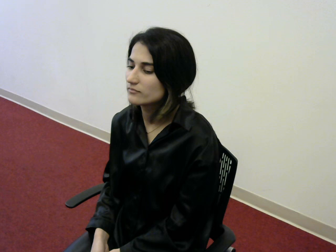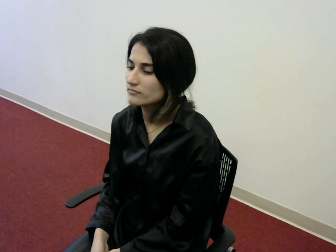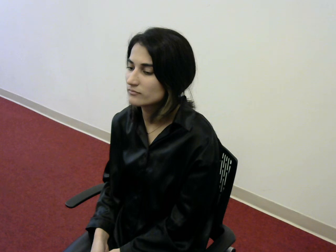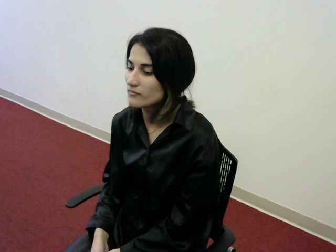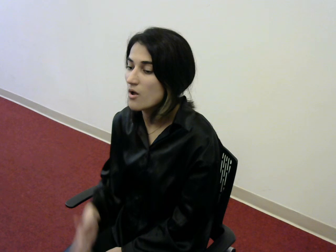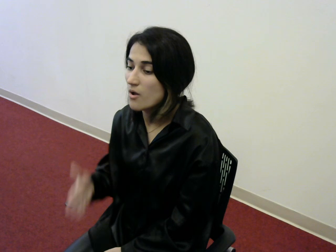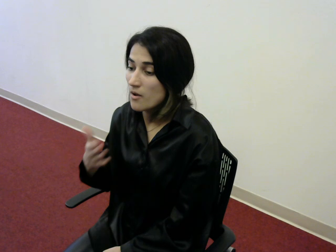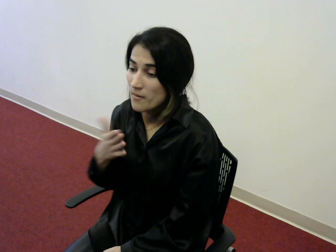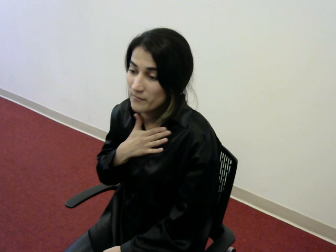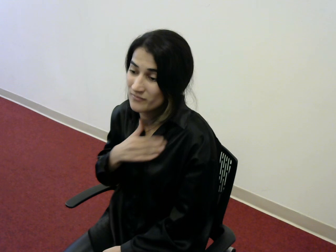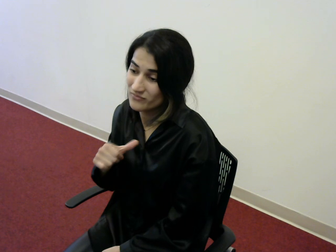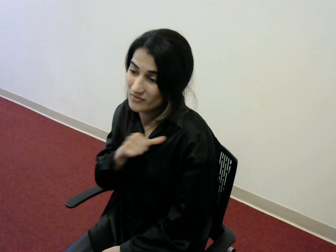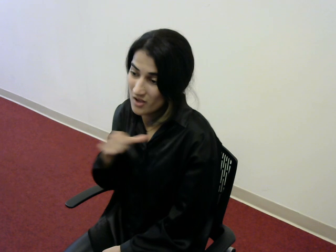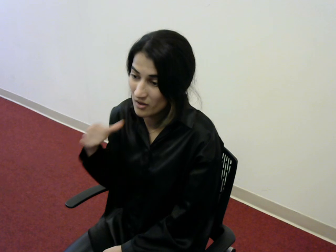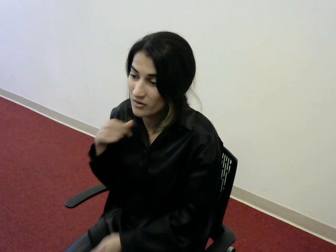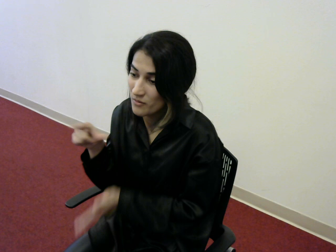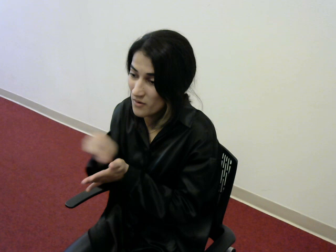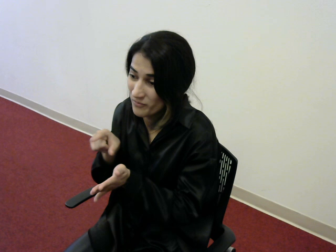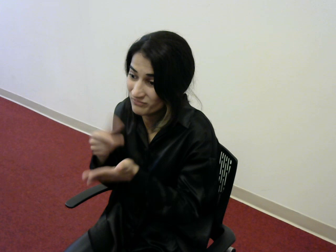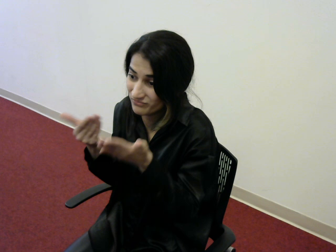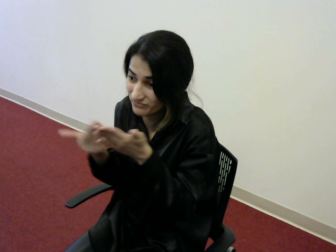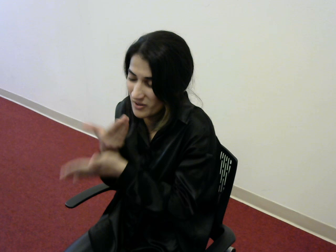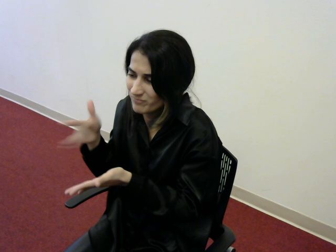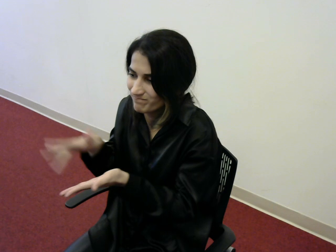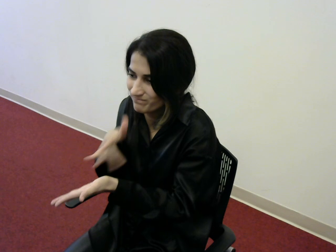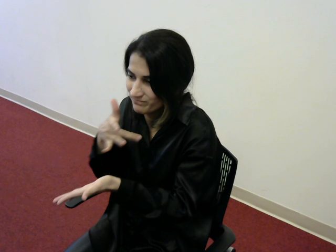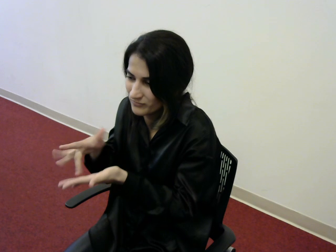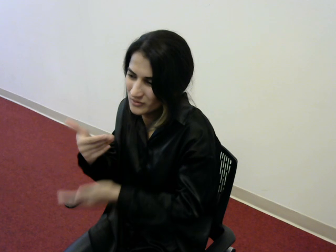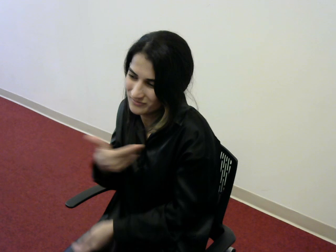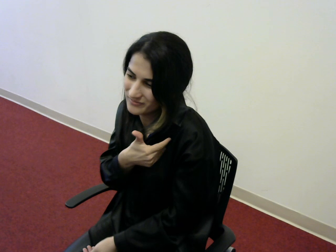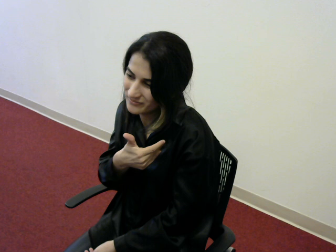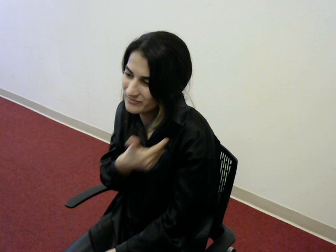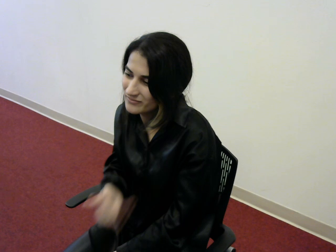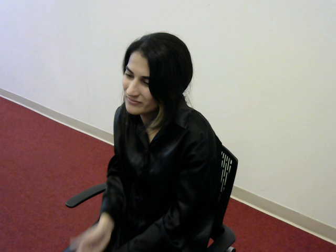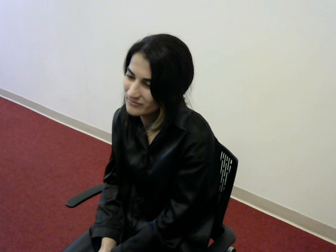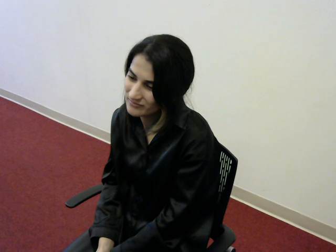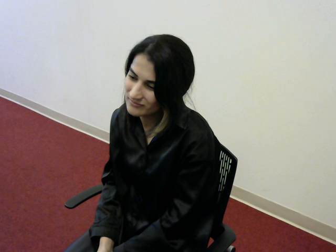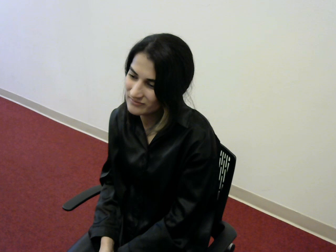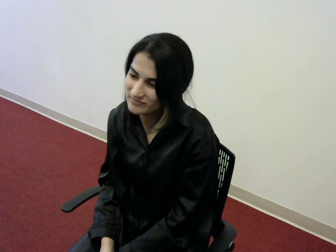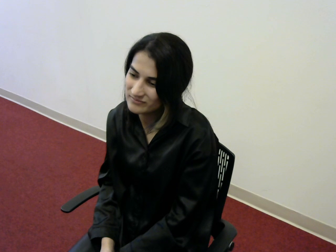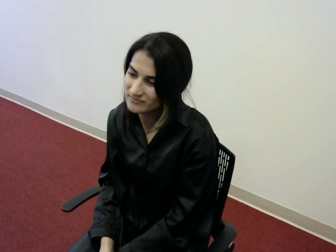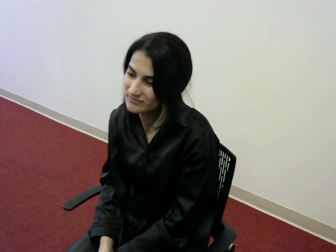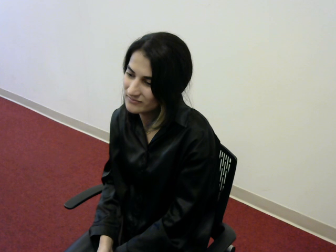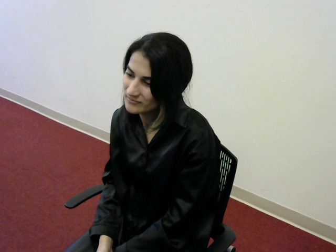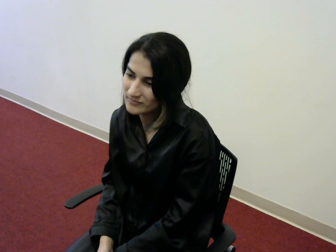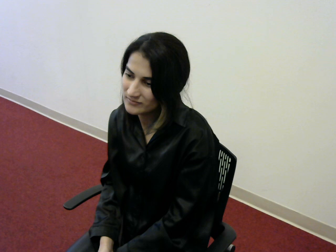Mən öz pensiyamı yenidən hesablatdırmaq istəyirəm